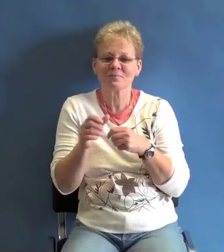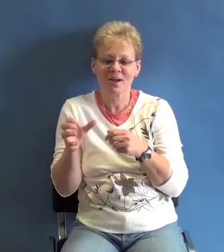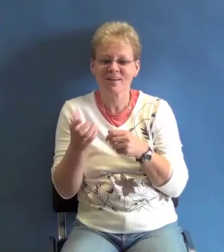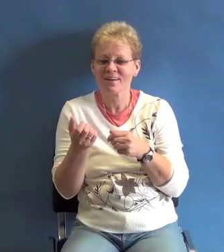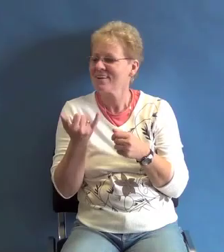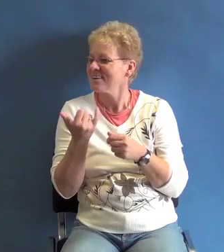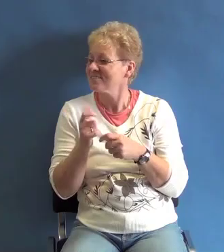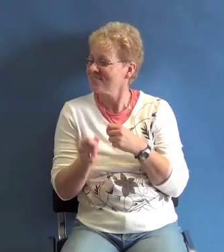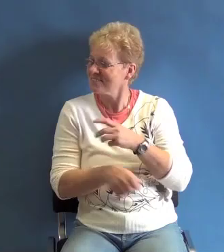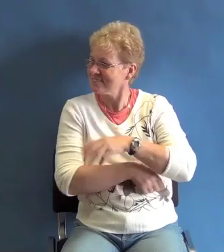A co to jest to małe?